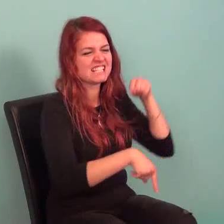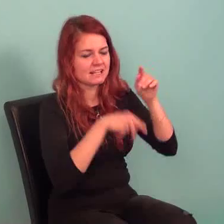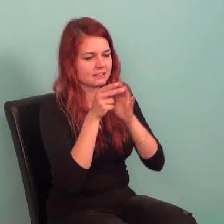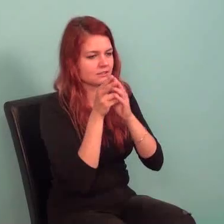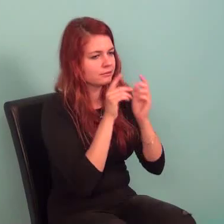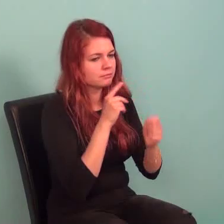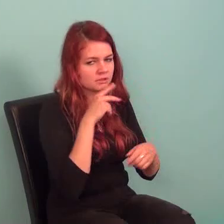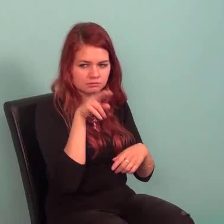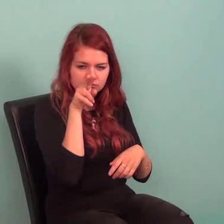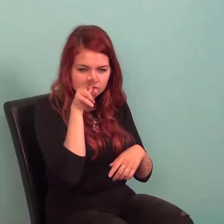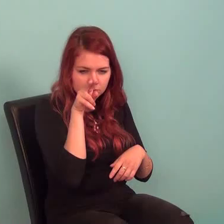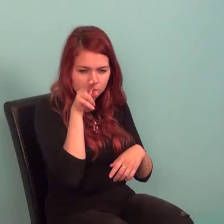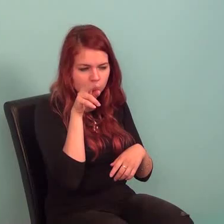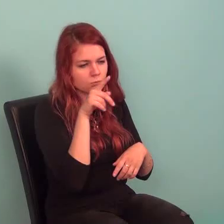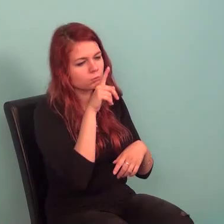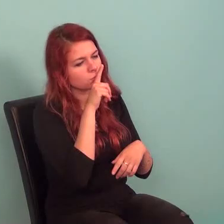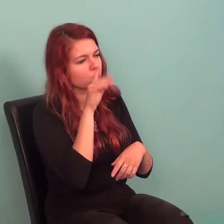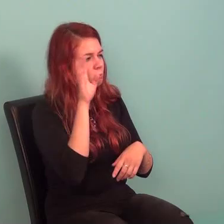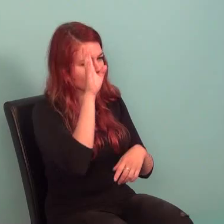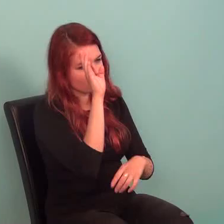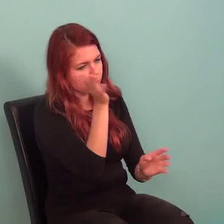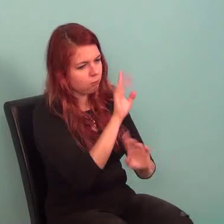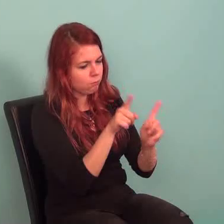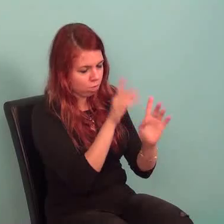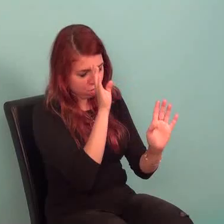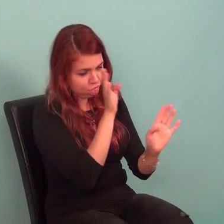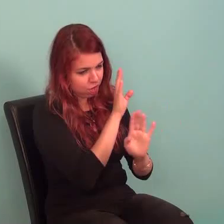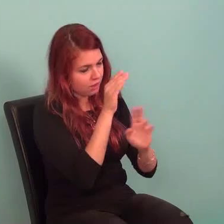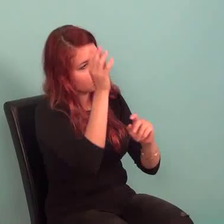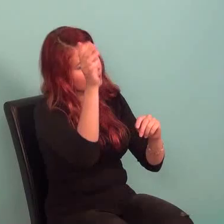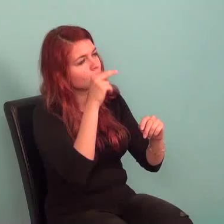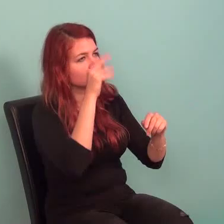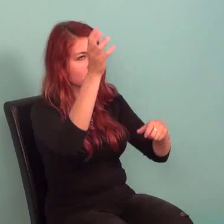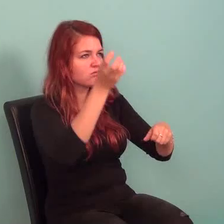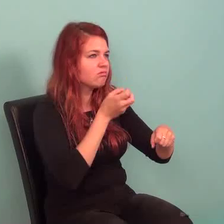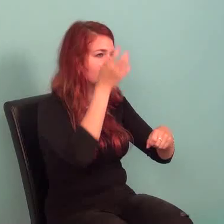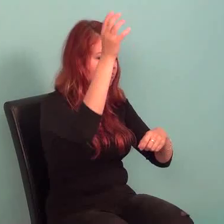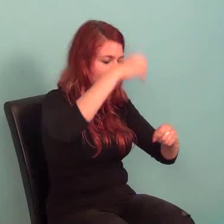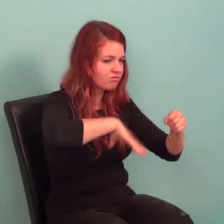Kamera skierowana jest na mężczyznę, który nieświadomy niczego zrywa gruszki i wkłada je do przedniej kieszeni.